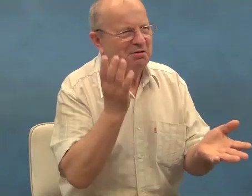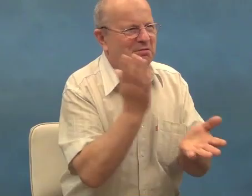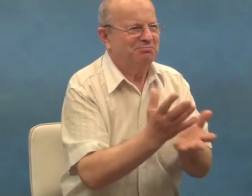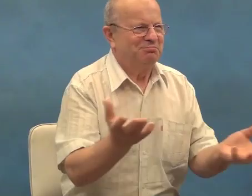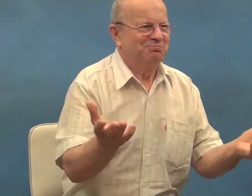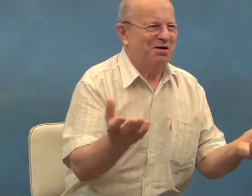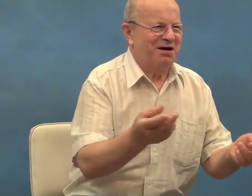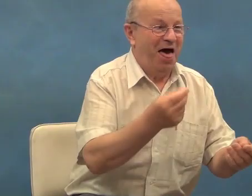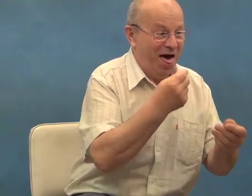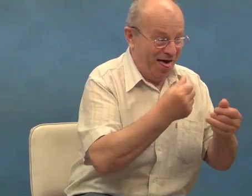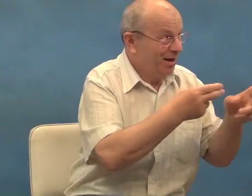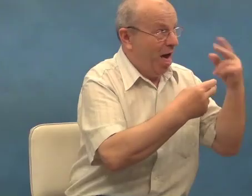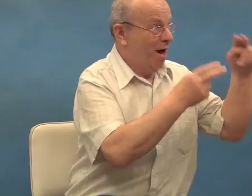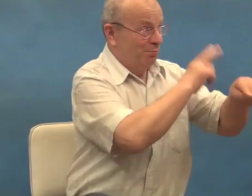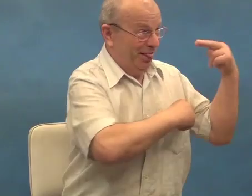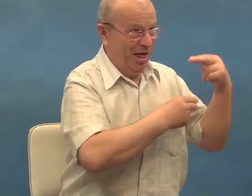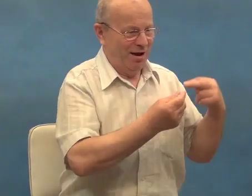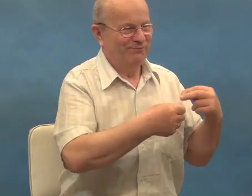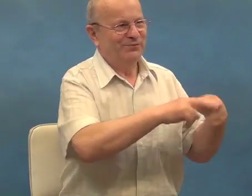Charlie Chaplin miał pieniądze w ręku, ale jak policjant spojrzał na niego, to zaraz zwrócił te pieniądze.